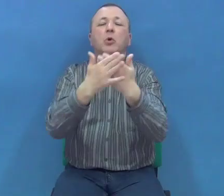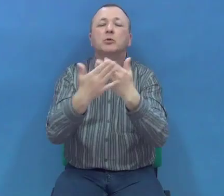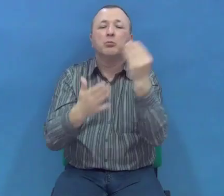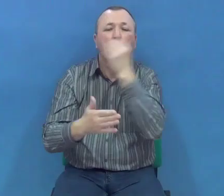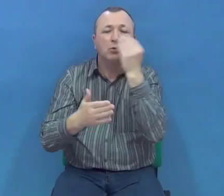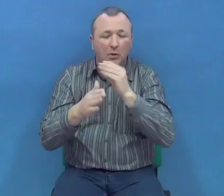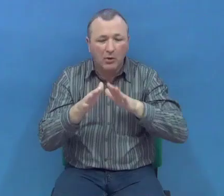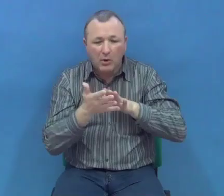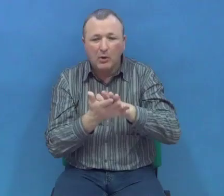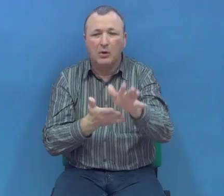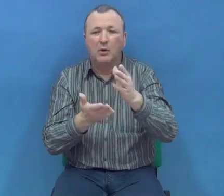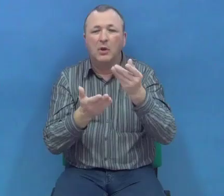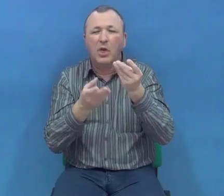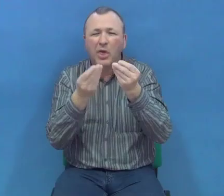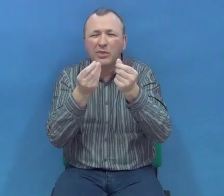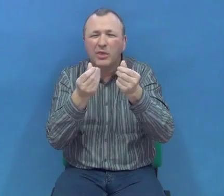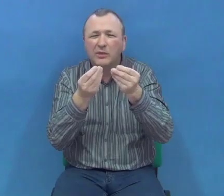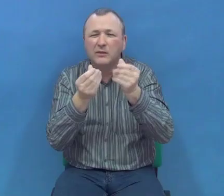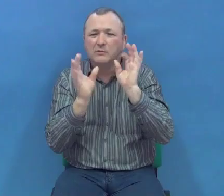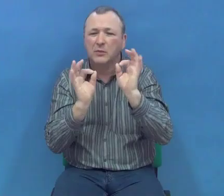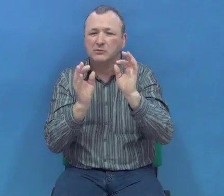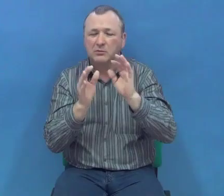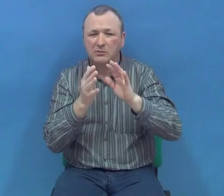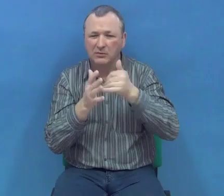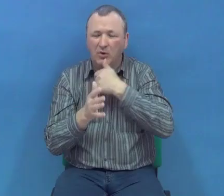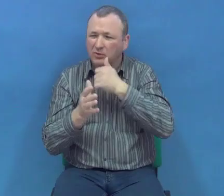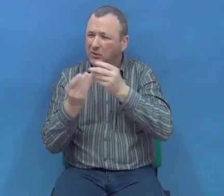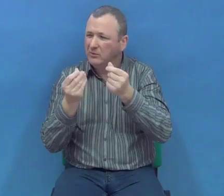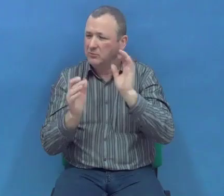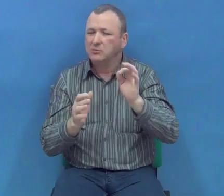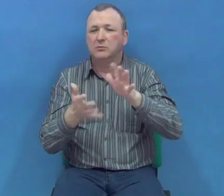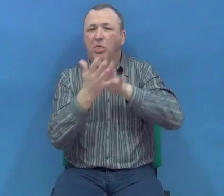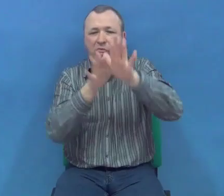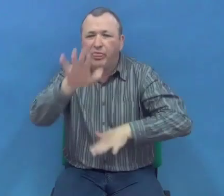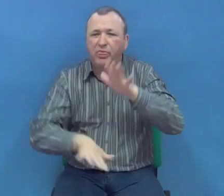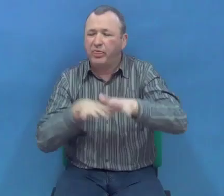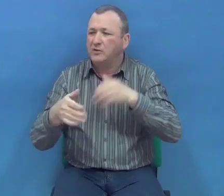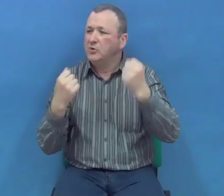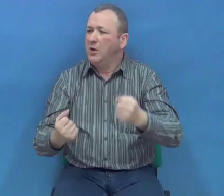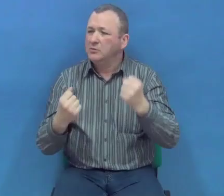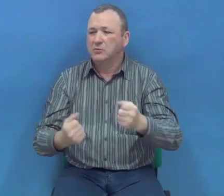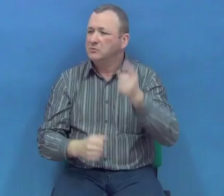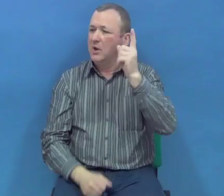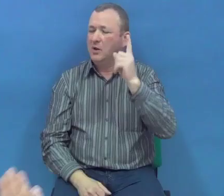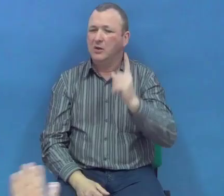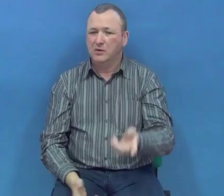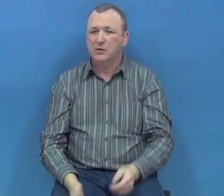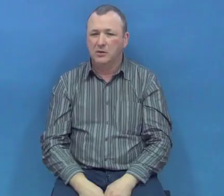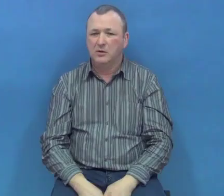Dlatego, że na morzu w wodzie są zielone glony i są śliskie, ciężko jest chodzić wtedy i dlatego jest zakaz.